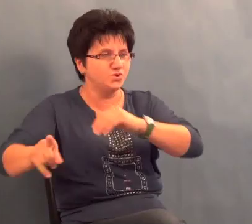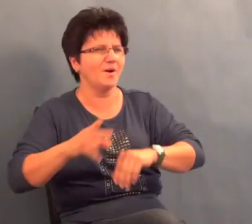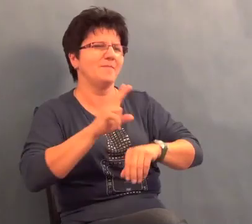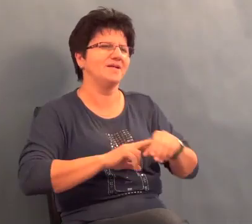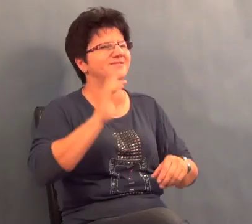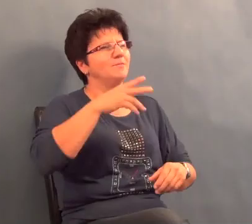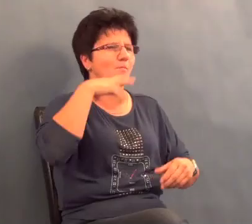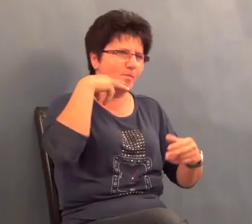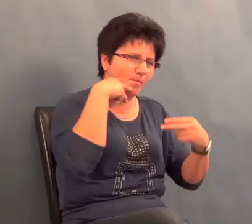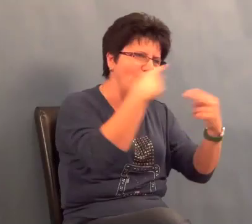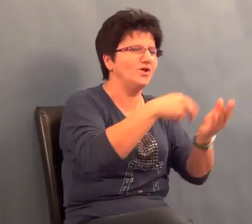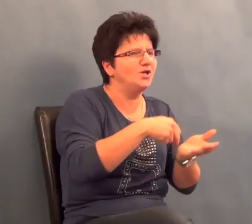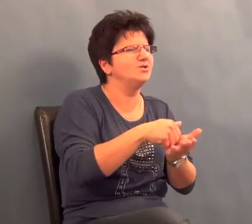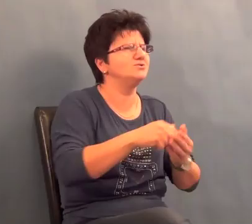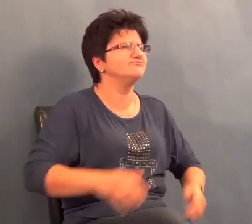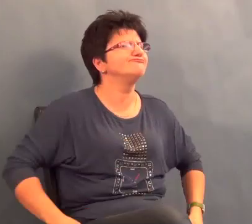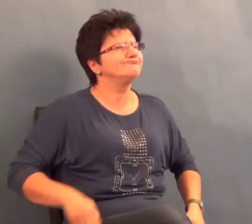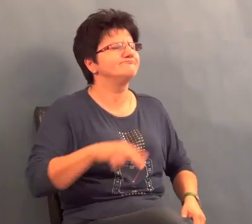Policjant wraca do patrolowania i idzie dalej.